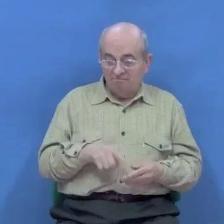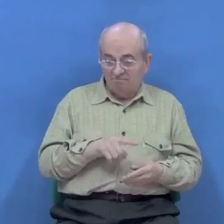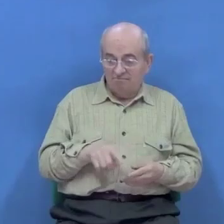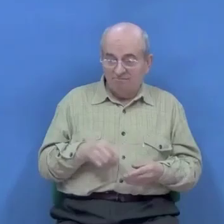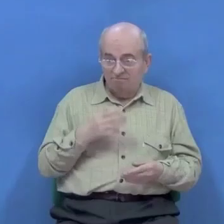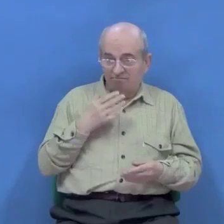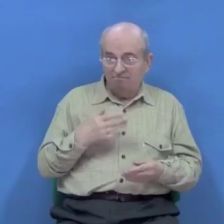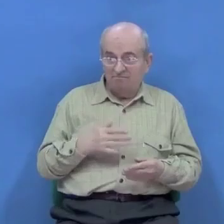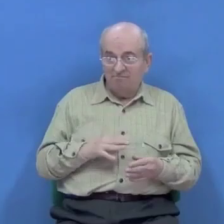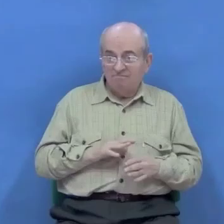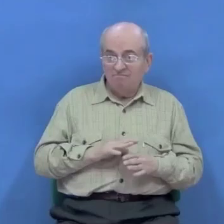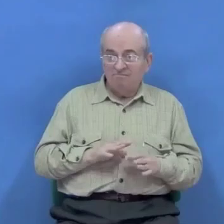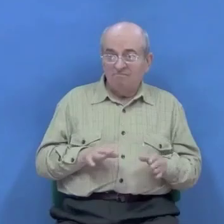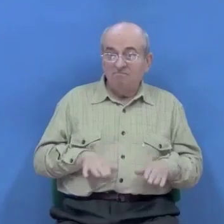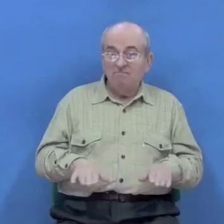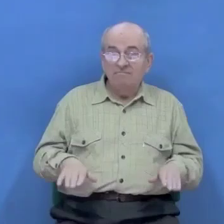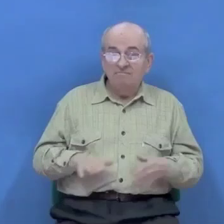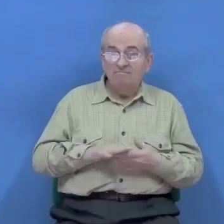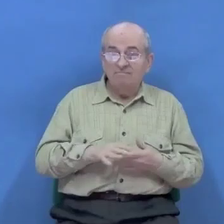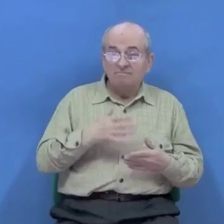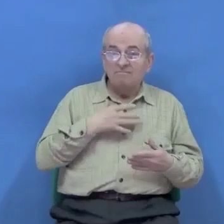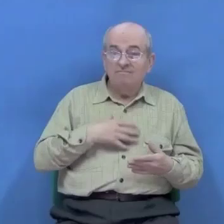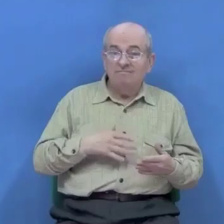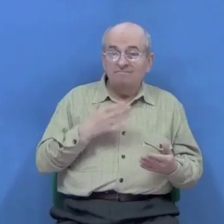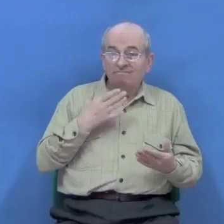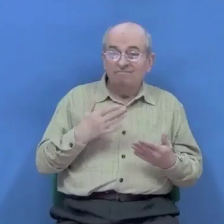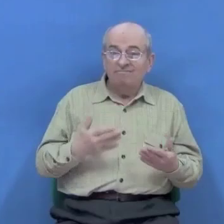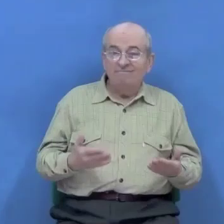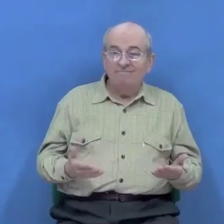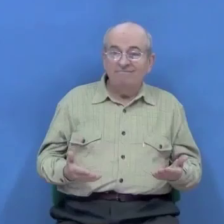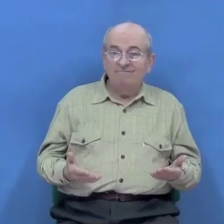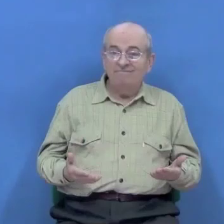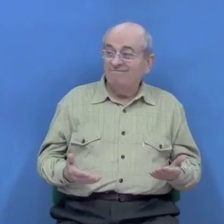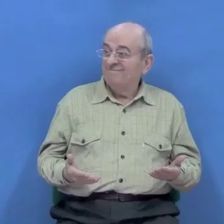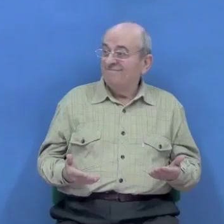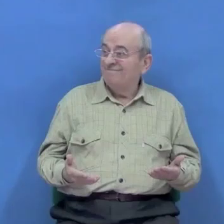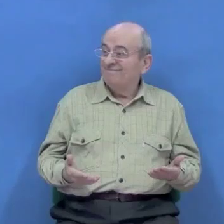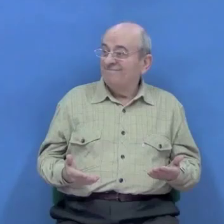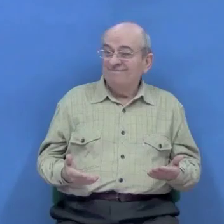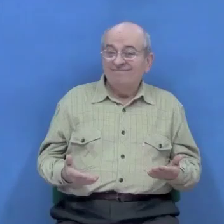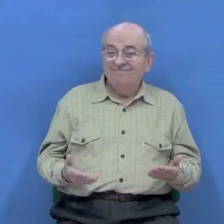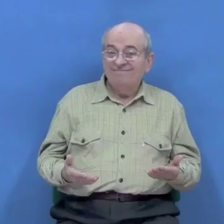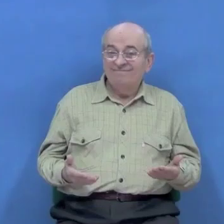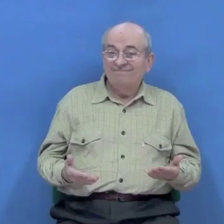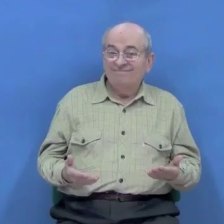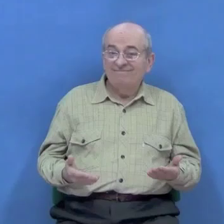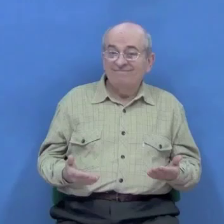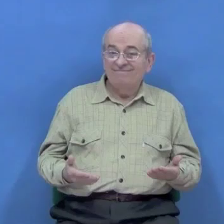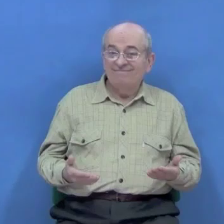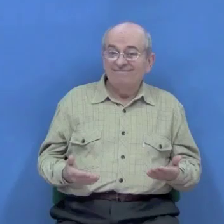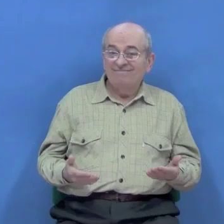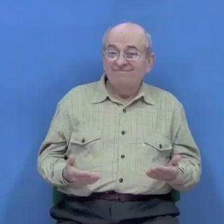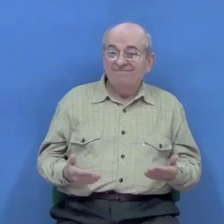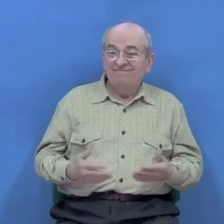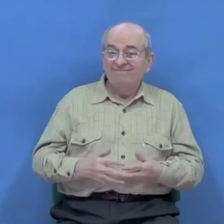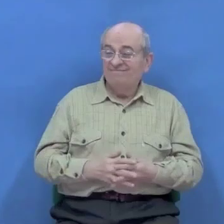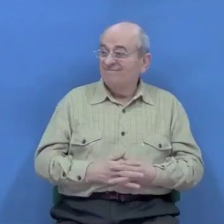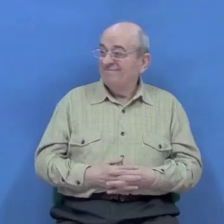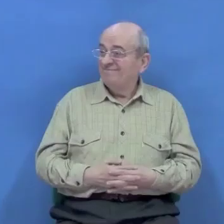Wygląda jakby zakaz pływania bez ubrań.